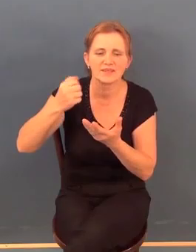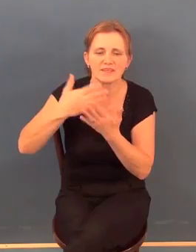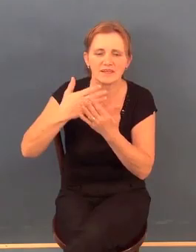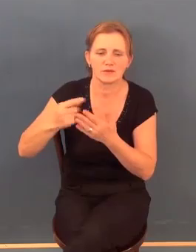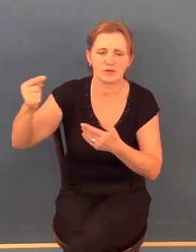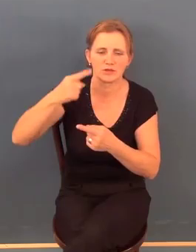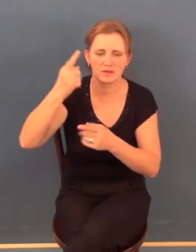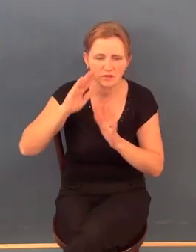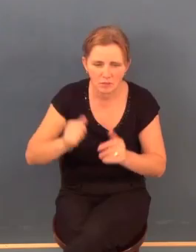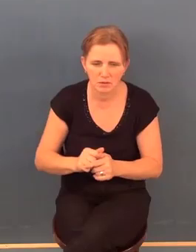Dlatego wezwanie straży było niepotrzebne.